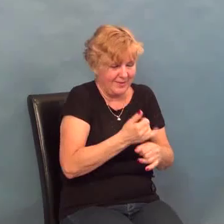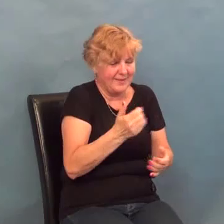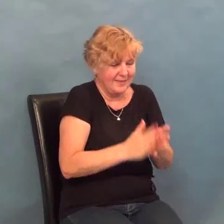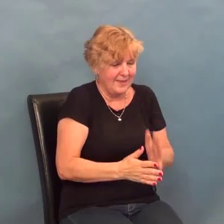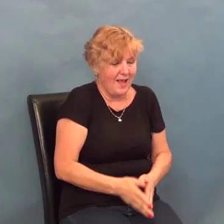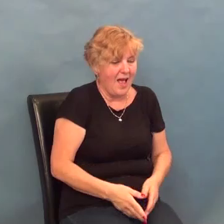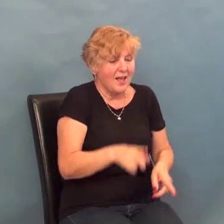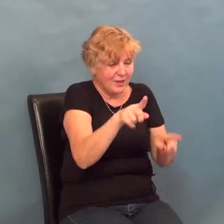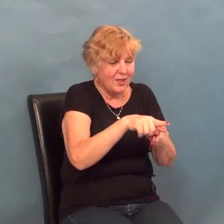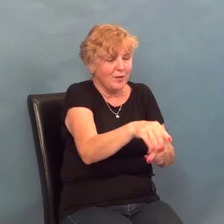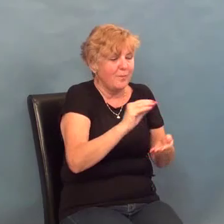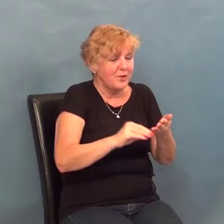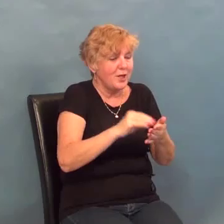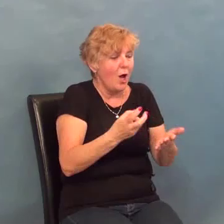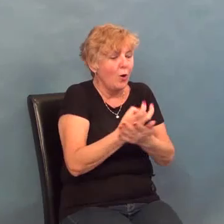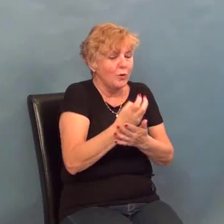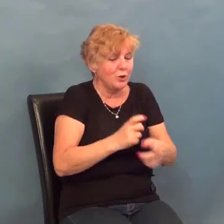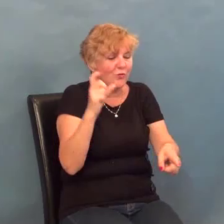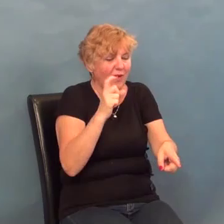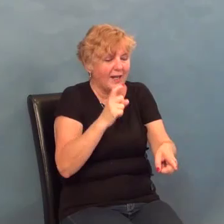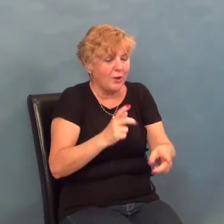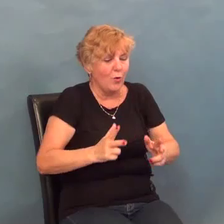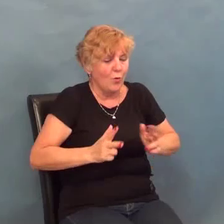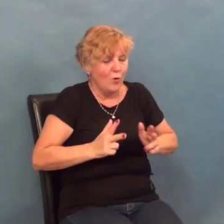Tu też jest napisane, że w lutym, w czwartek urlop nad morzem.